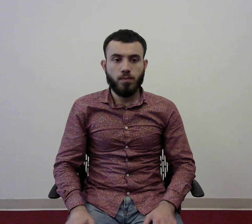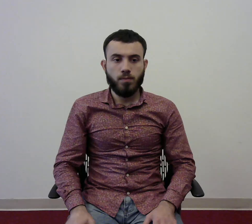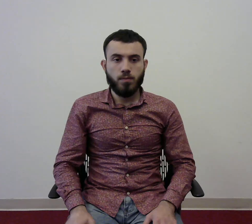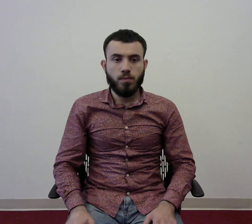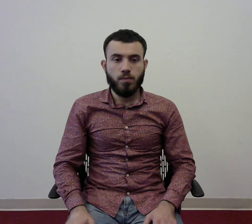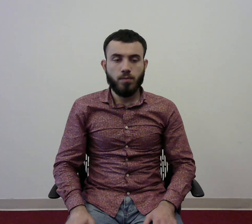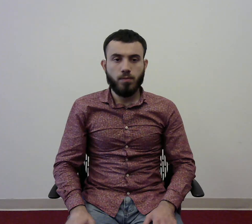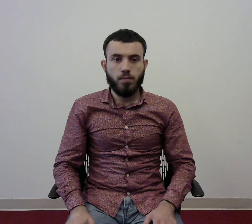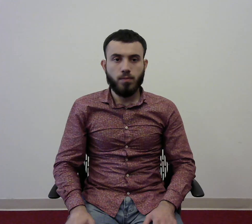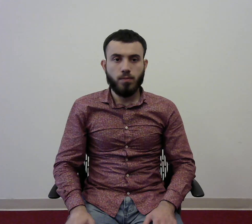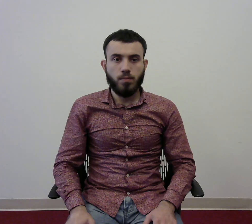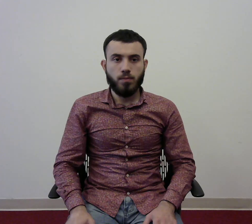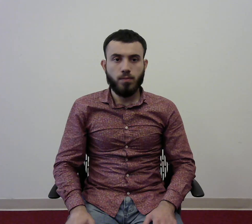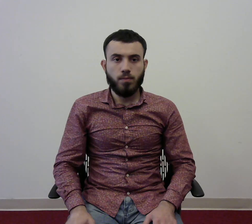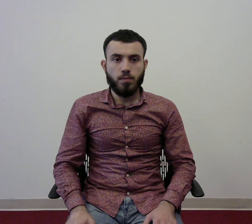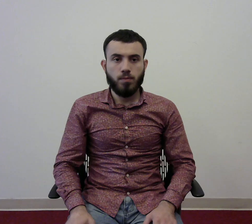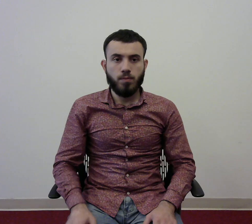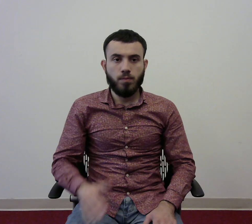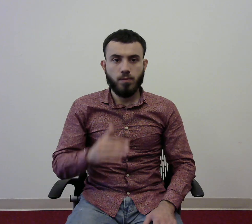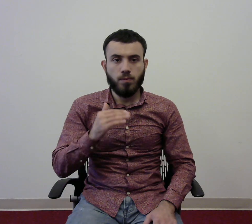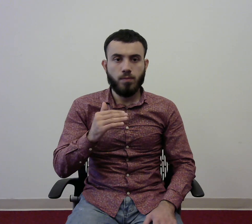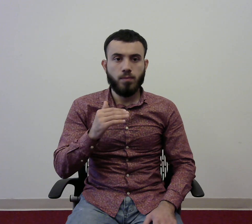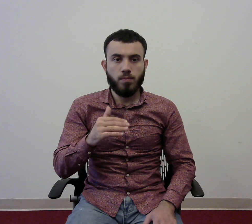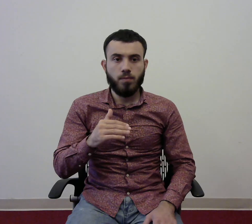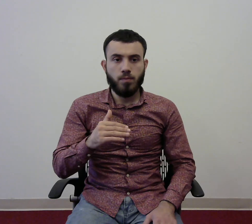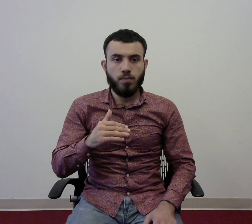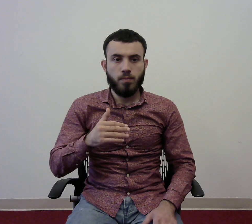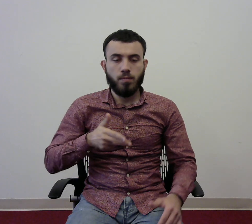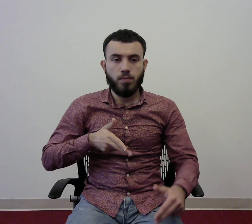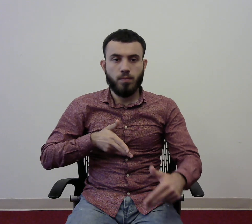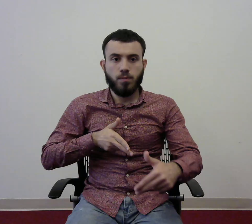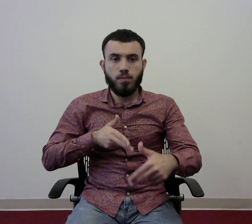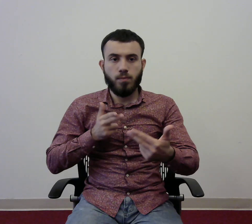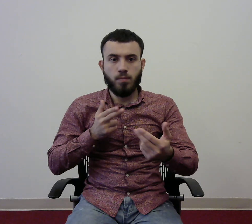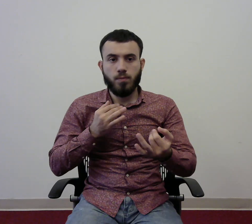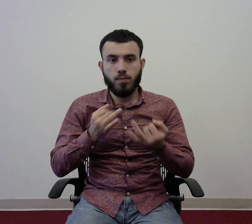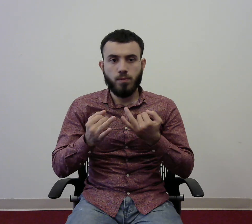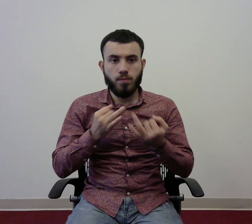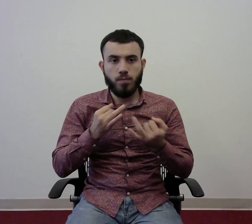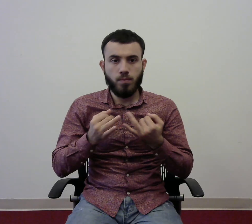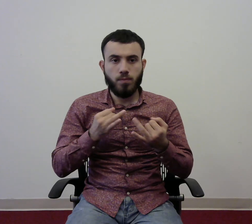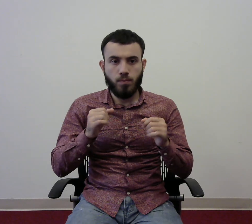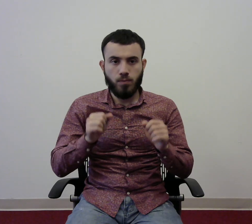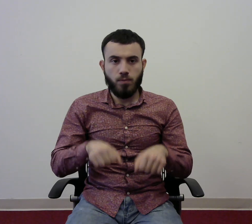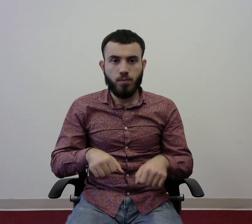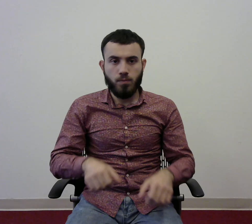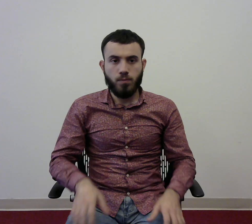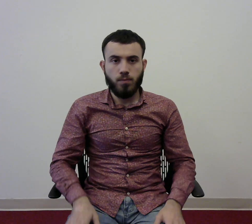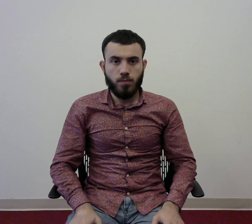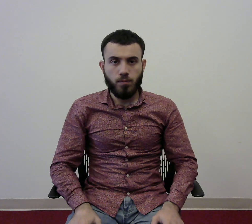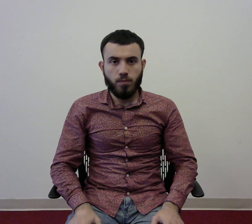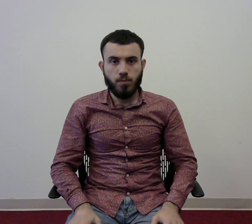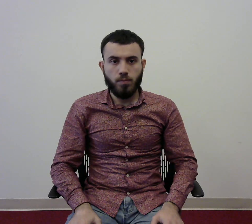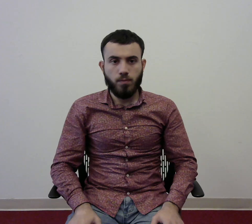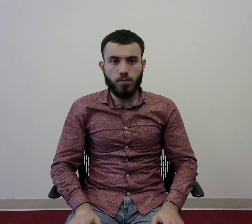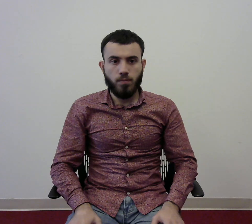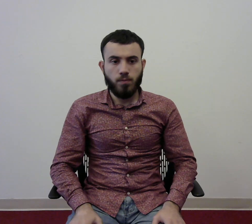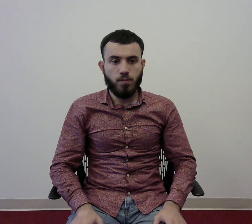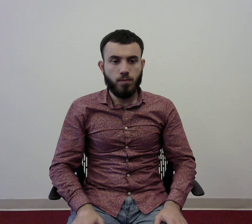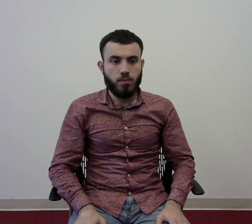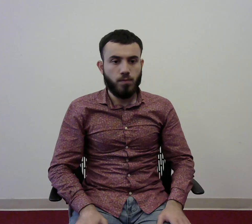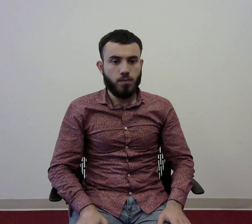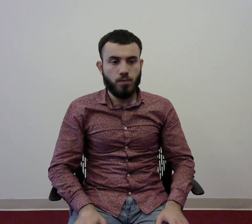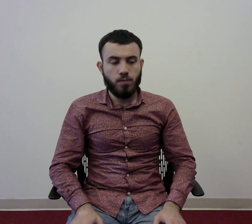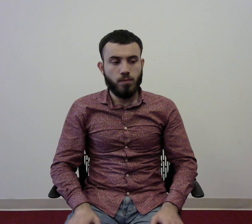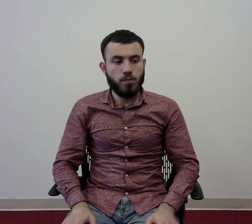Sizinlə görüntülü danışmaq olar?